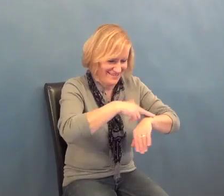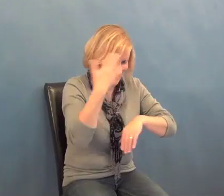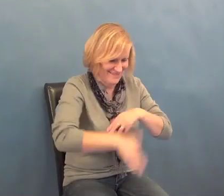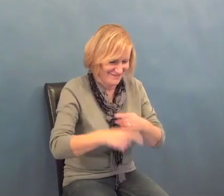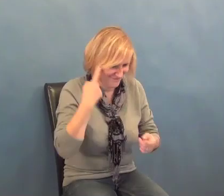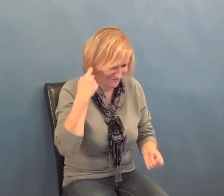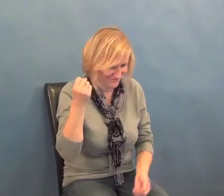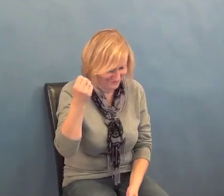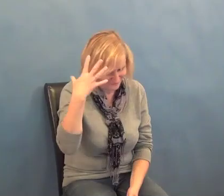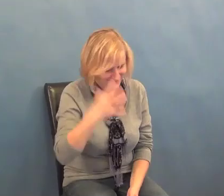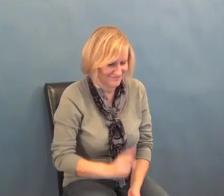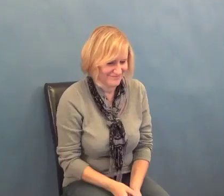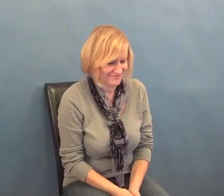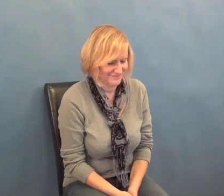Jest cisza nocna i koniec brania prysznica.